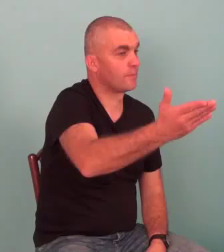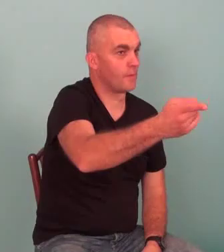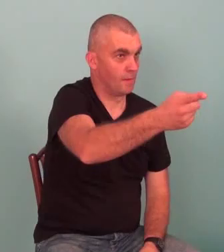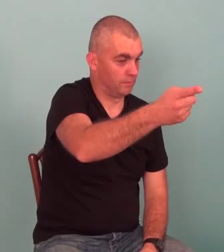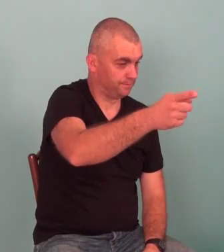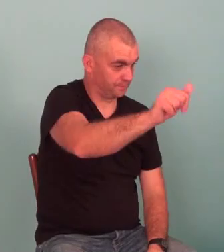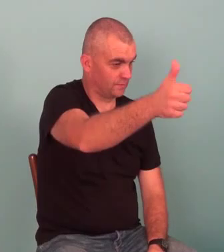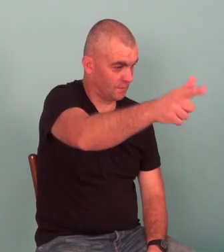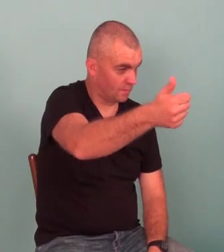Ty pierwszy.